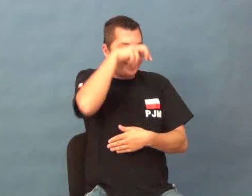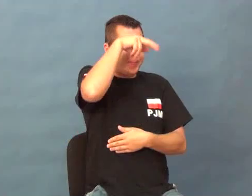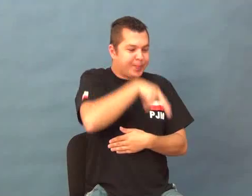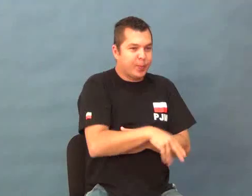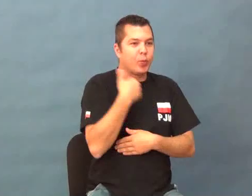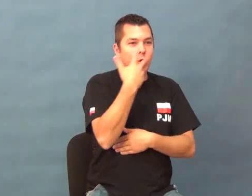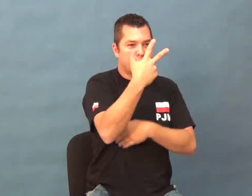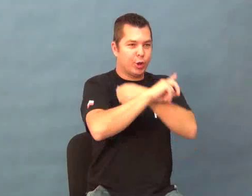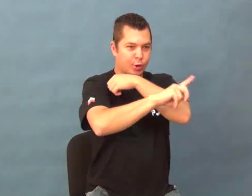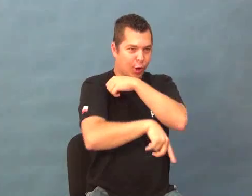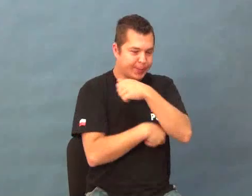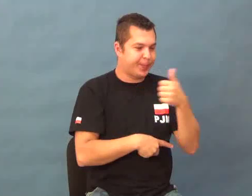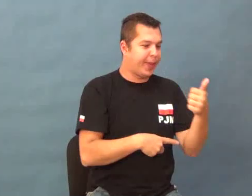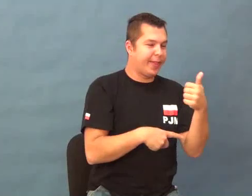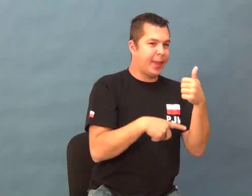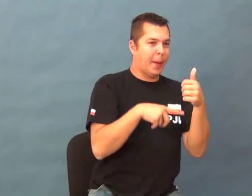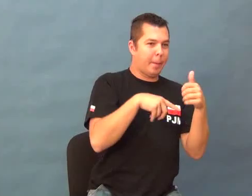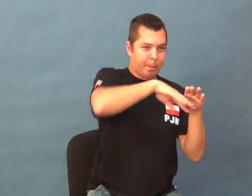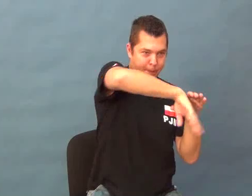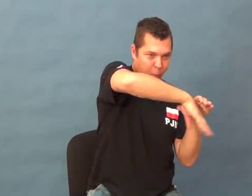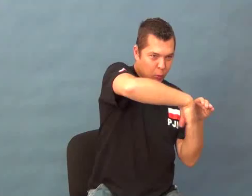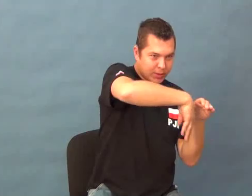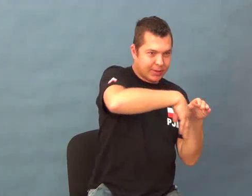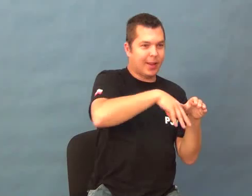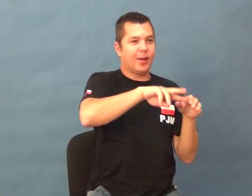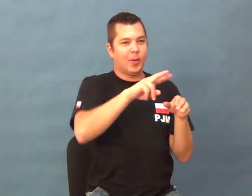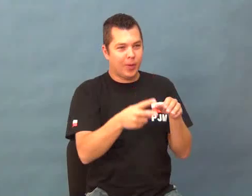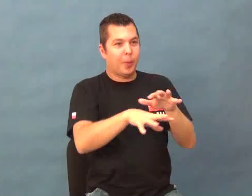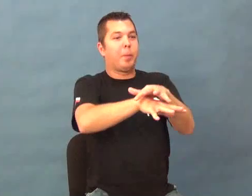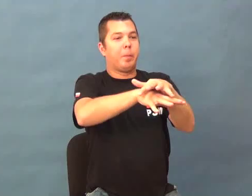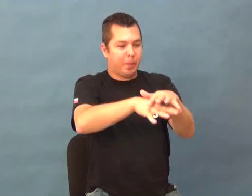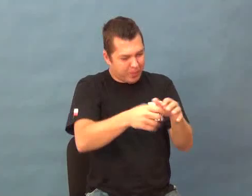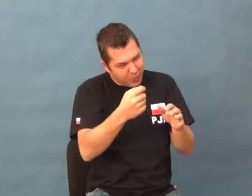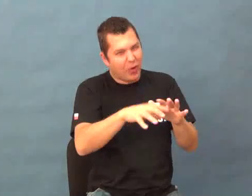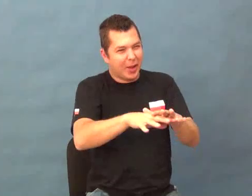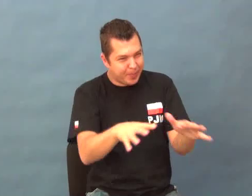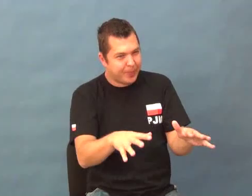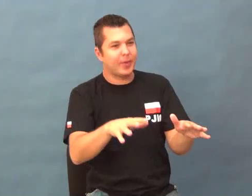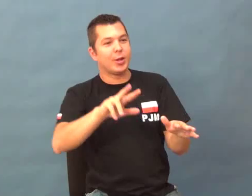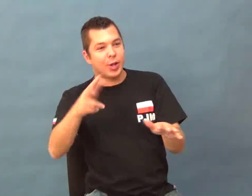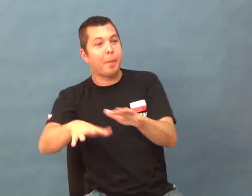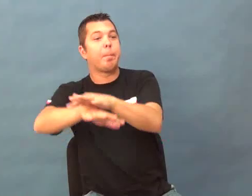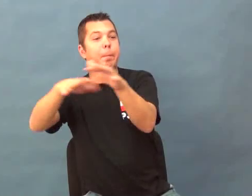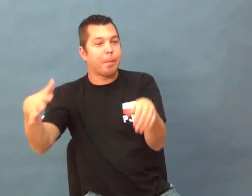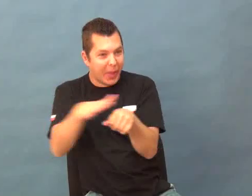Były trzy kosze, pierwszy był pusty, drugi był średnio napełniony, a trzeci był pełny.